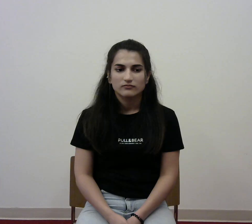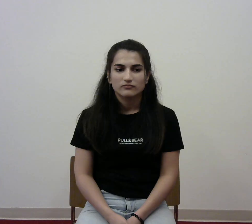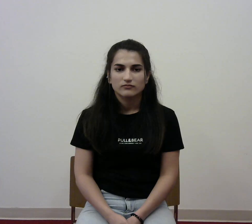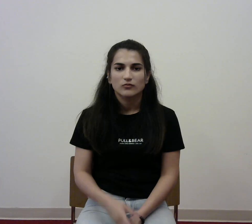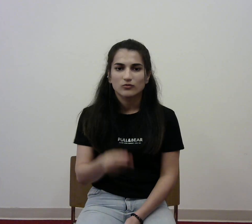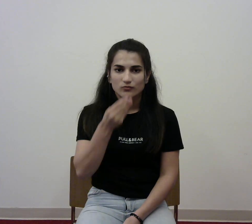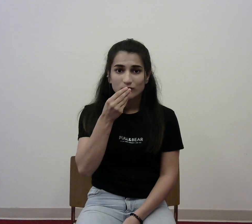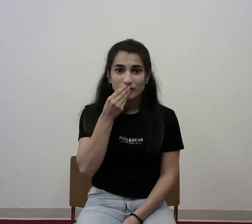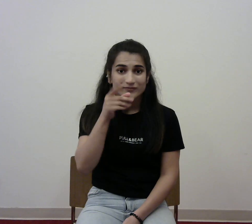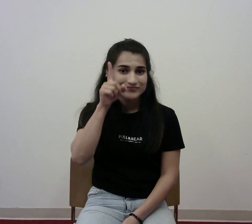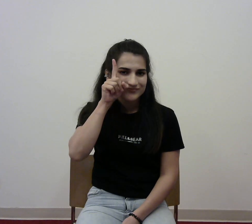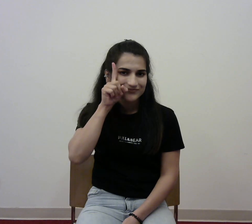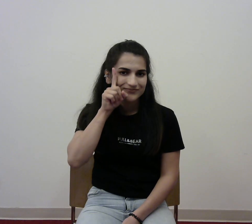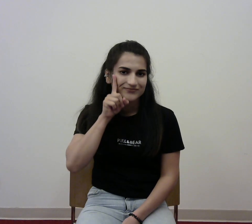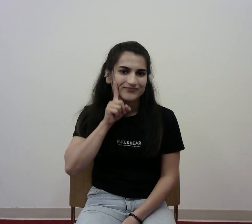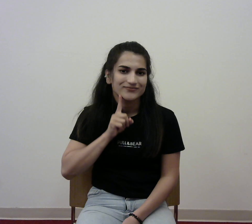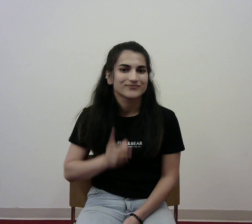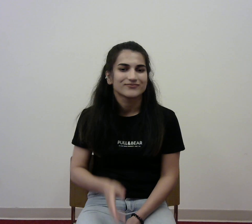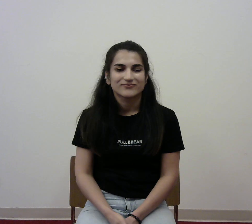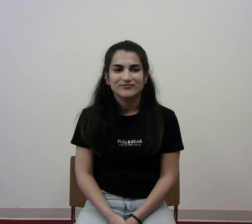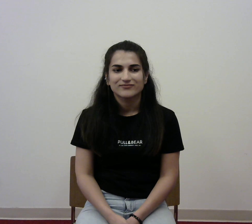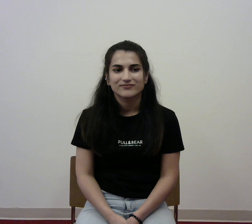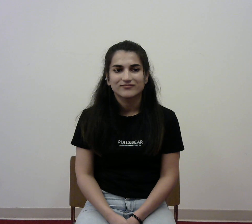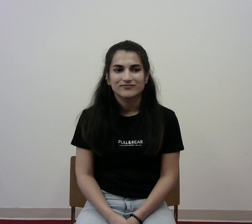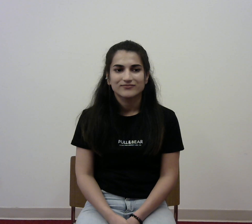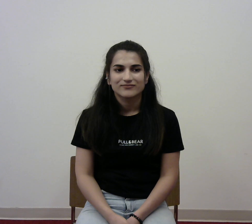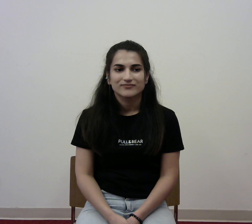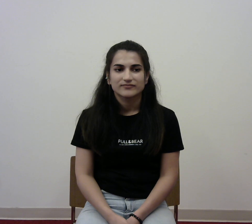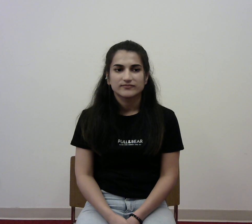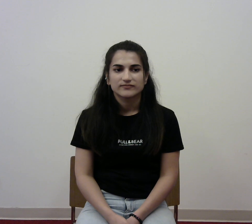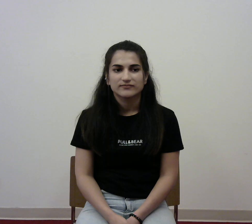Yemək dadlı idi